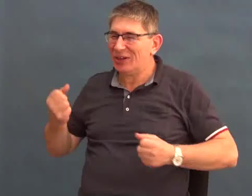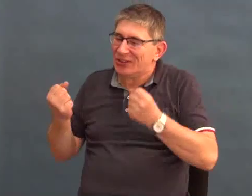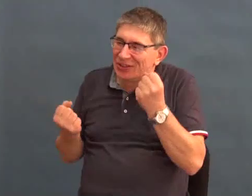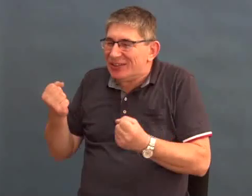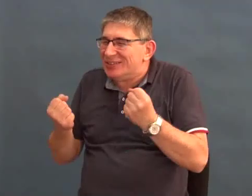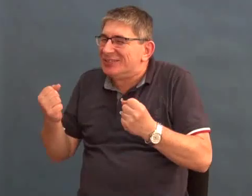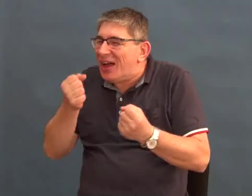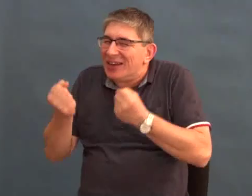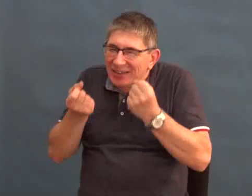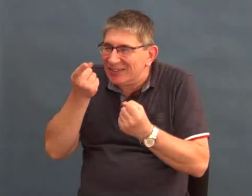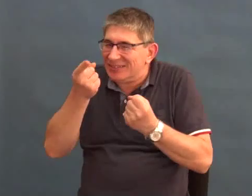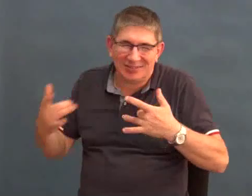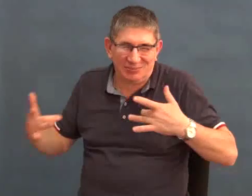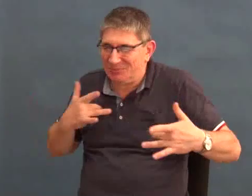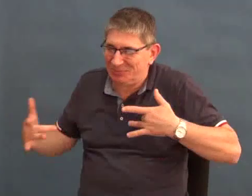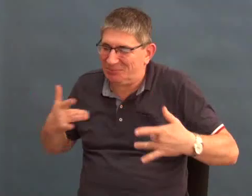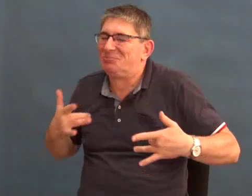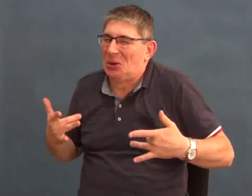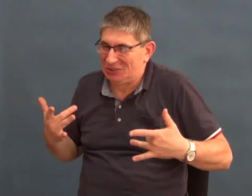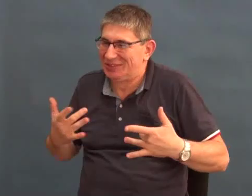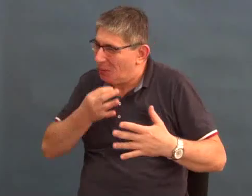Samochodem w trakcie długiej jazdy człowiek się męczy.